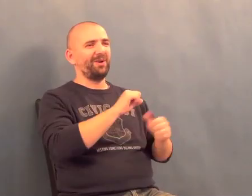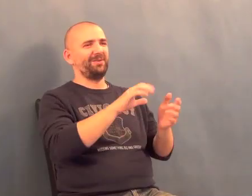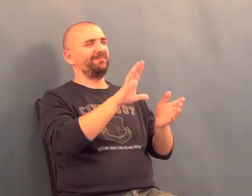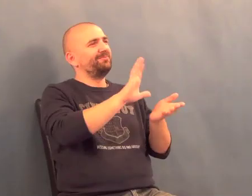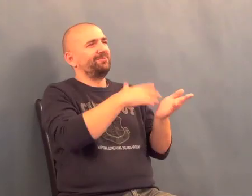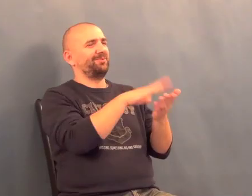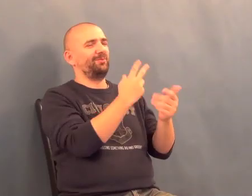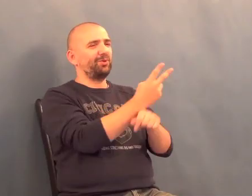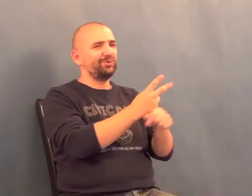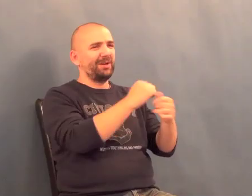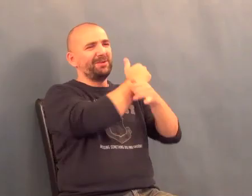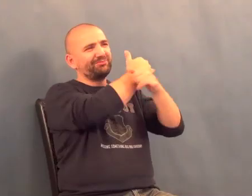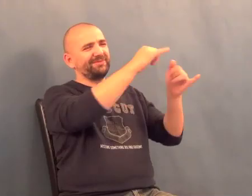Na przykład do muzeum i takie tam.